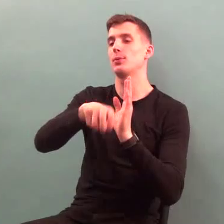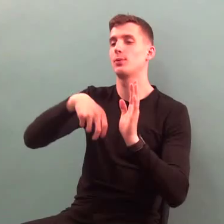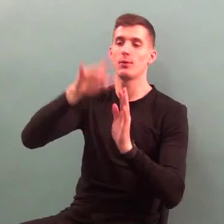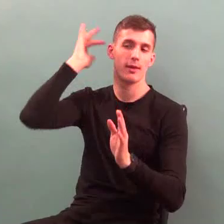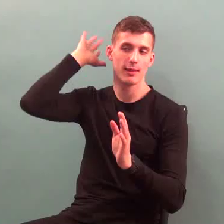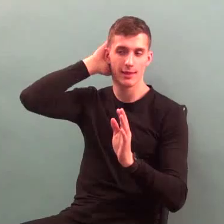Ptak jest odwrócony tyłem.